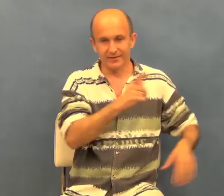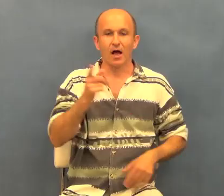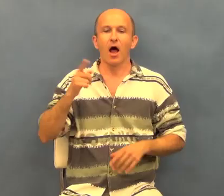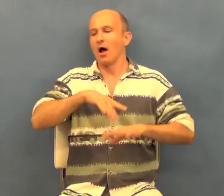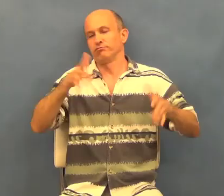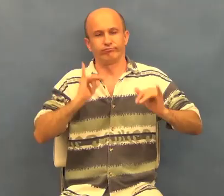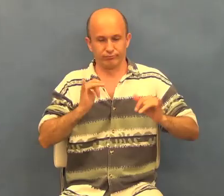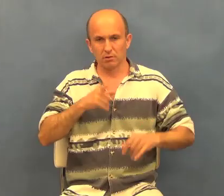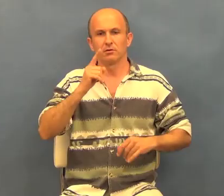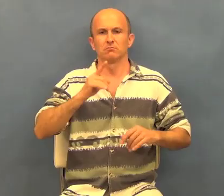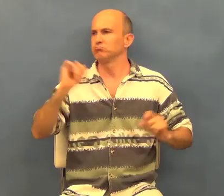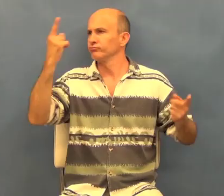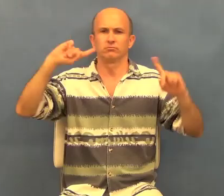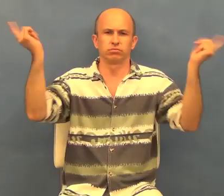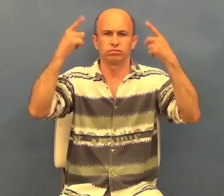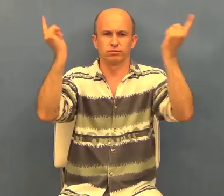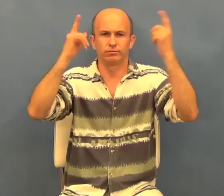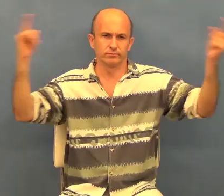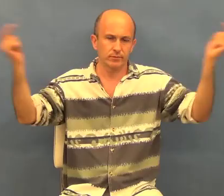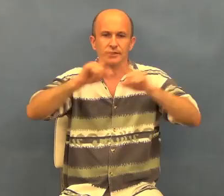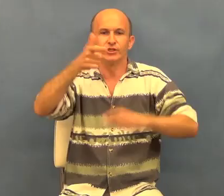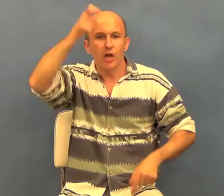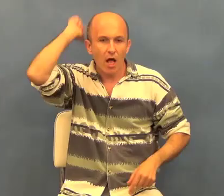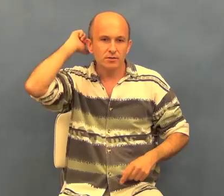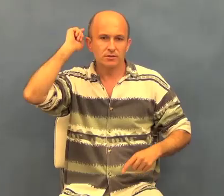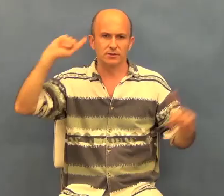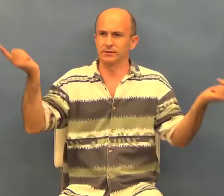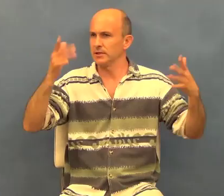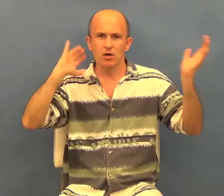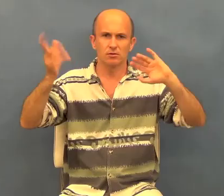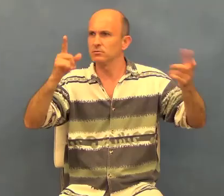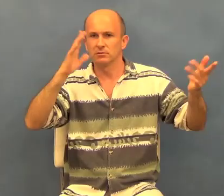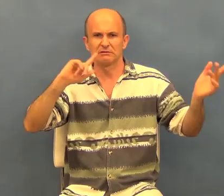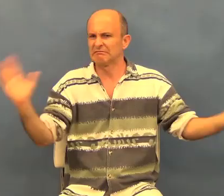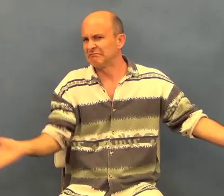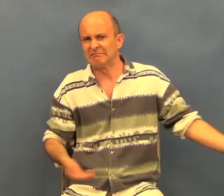Reszta dalej imprezowała i nagle pojawiły się błyski syreny straży pożarnej. Straż zarządziła ewakuację.